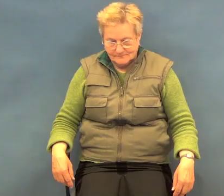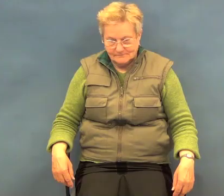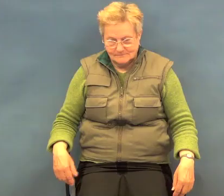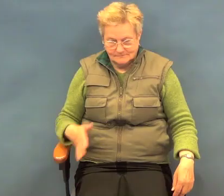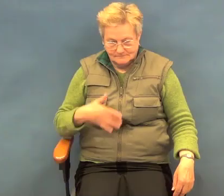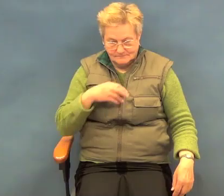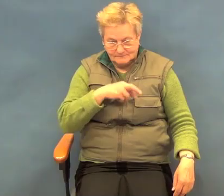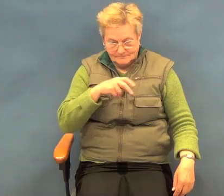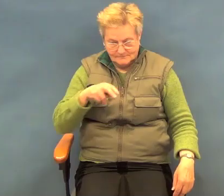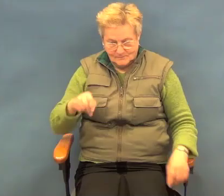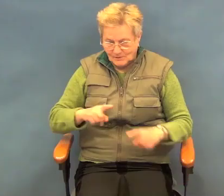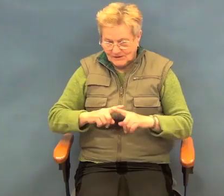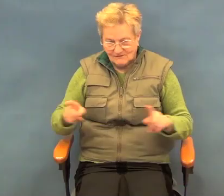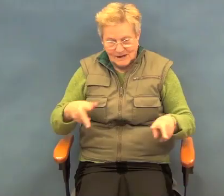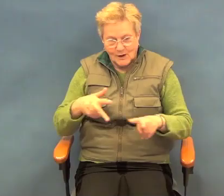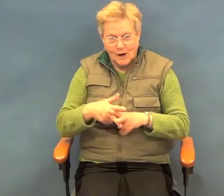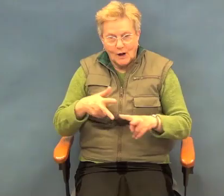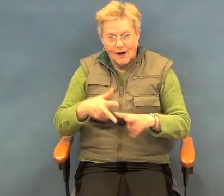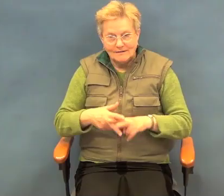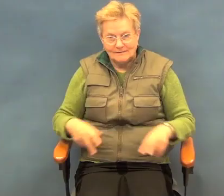Dziwne, że konie nie mogą tam chodzić.